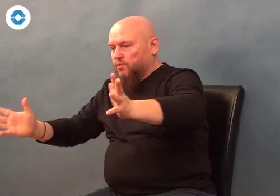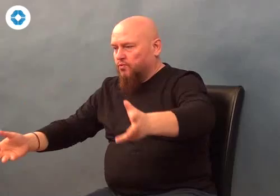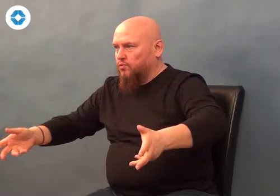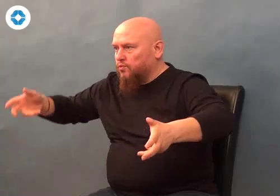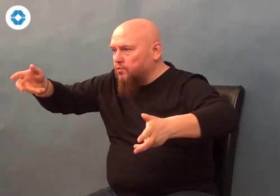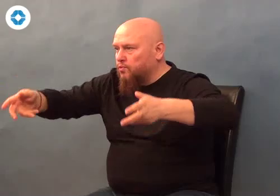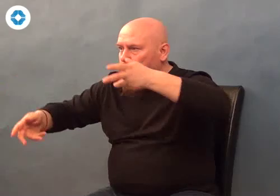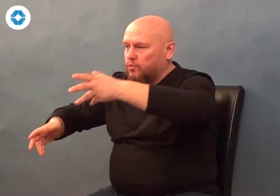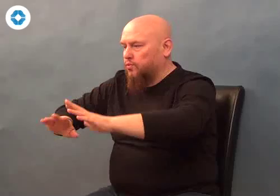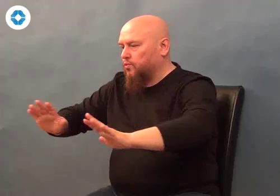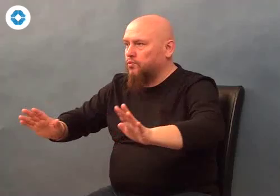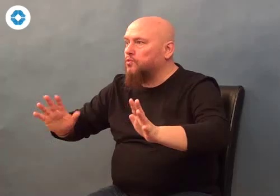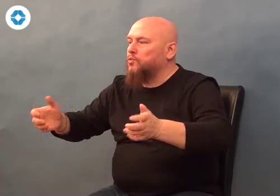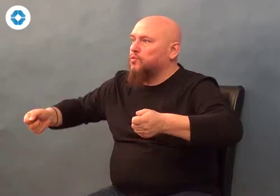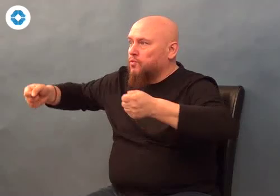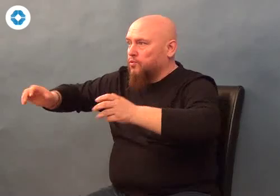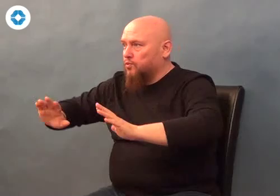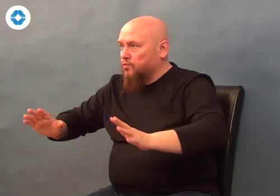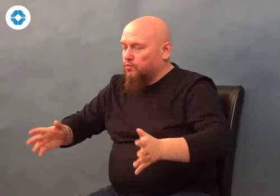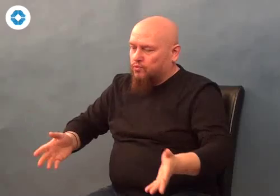Wkładają kosz na rower.